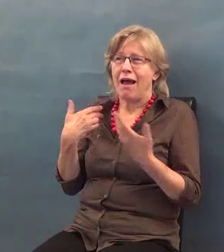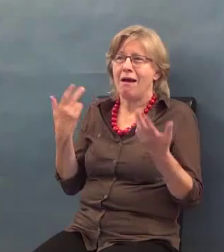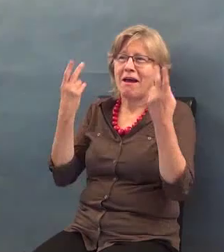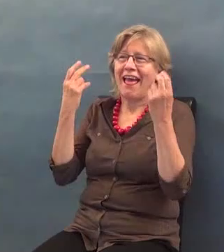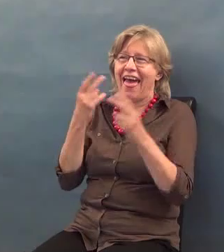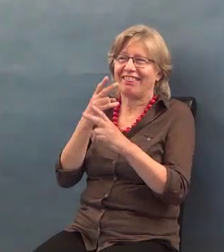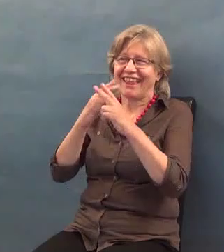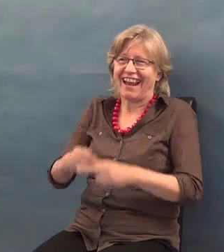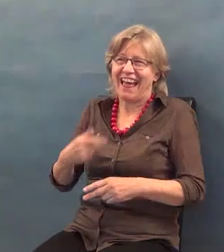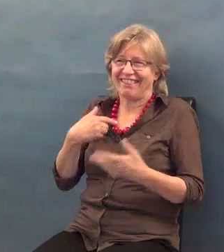Ja siedzę na rencie.